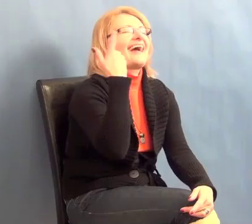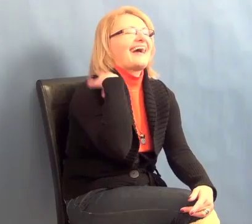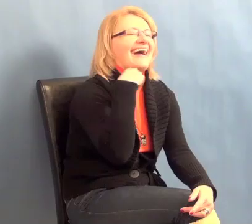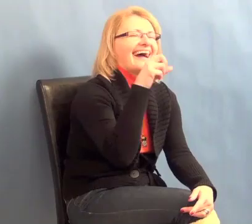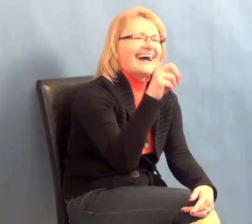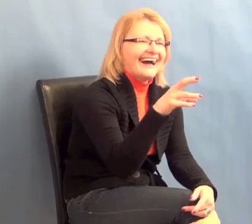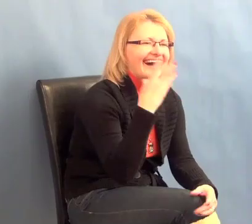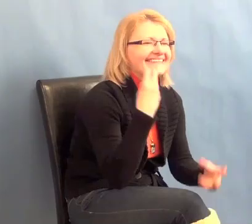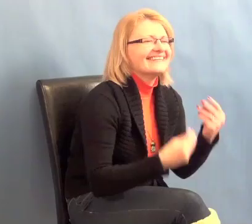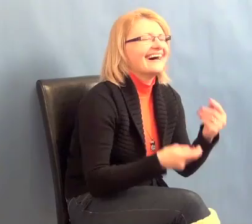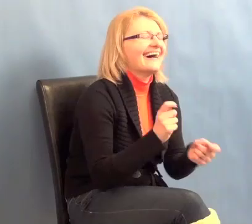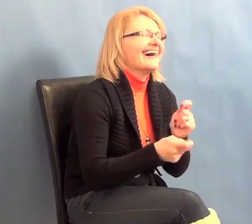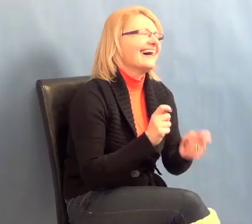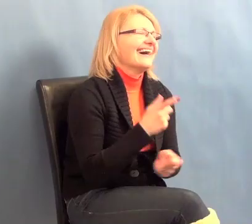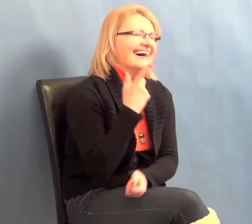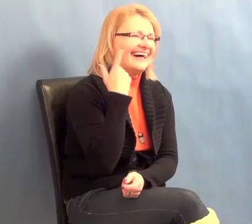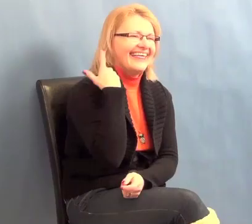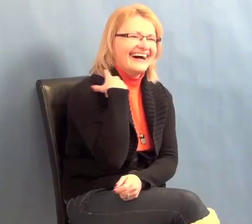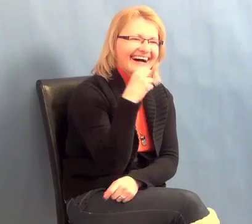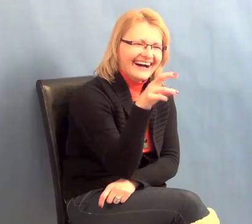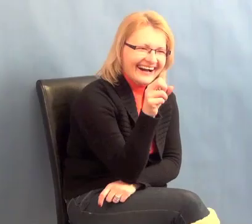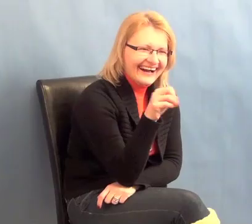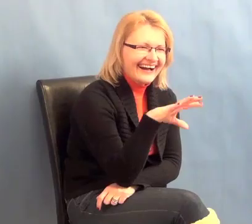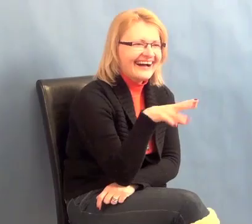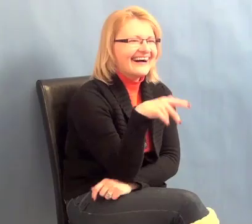Aaa no tak, zabawa...gra na bębnie...no tak.